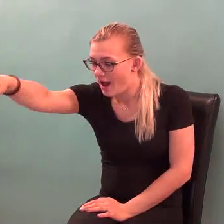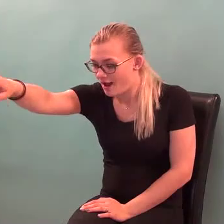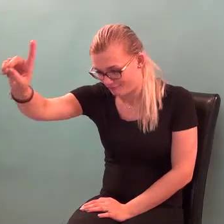Moment.